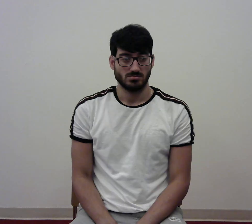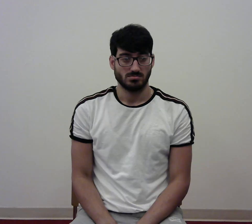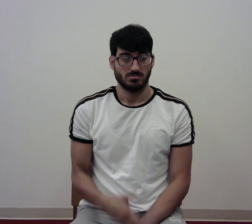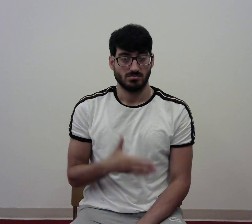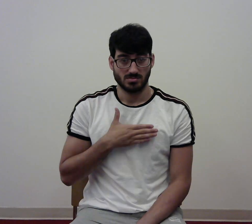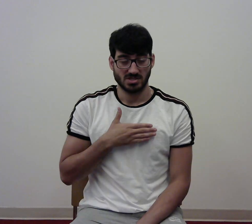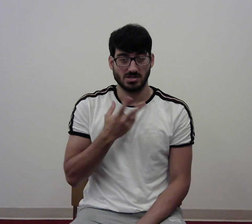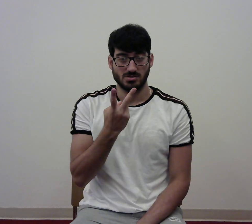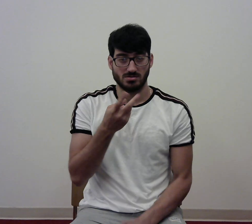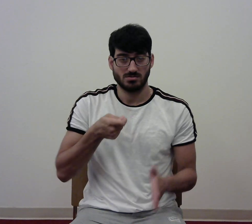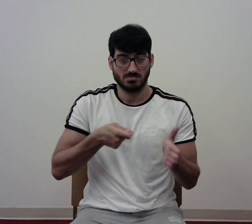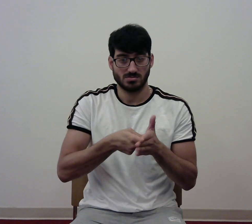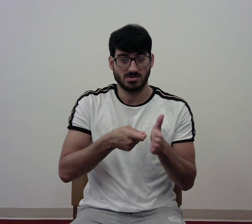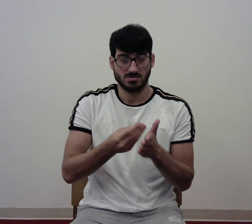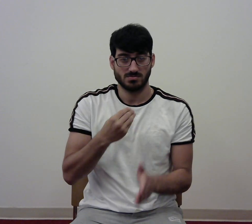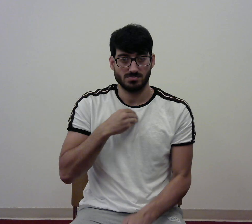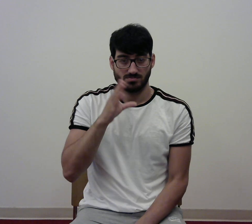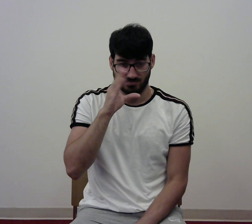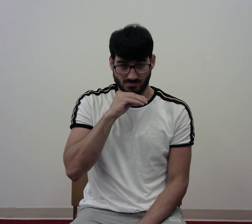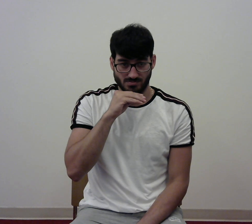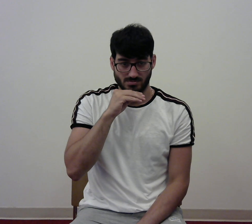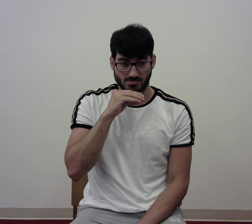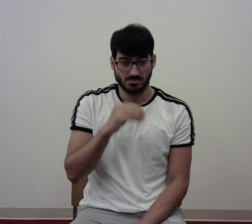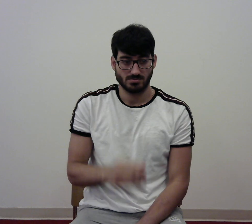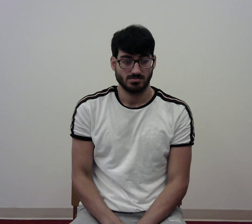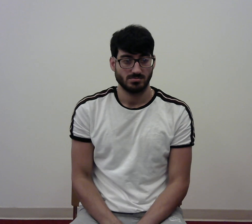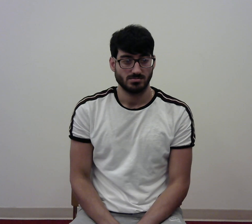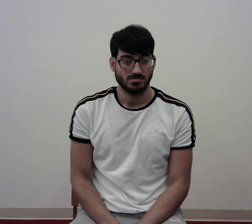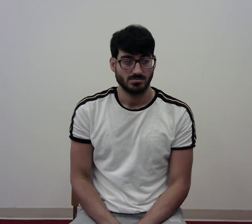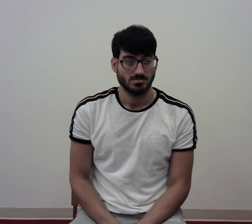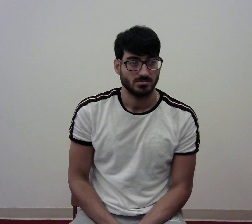Mənə 2 bilet verə bilərsinizmi?